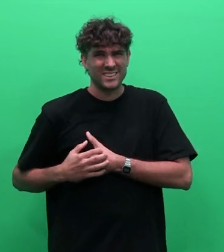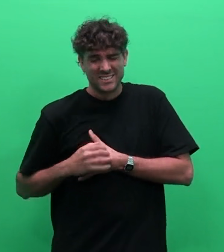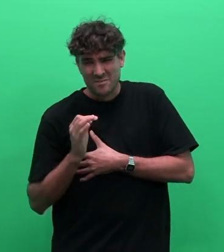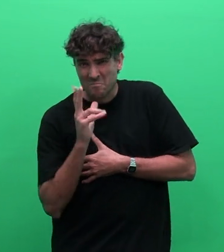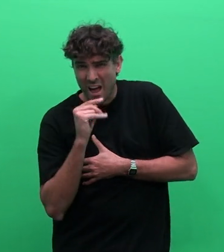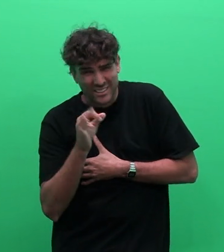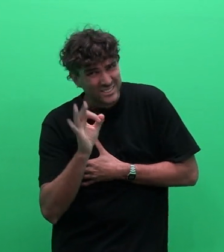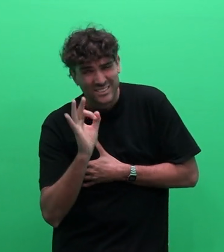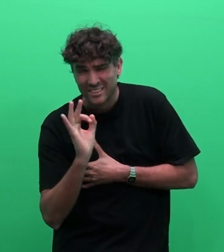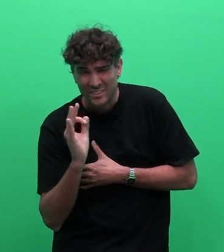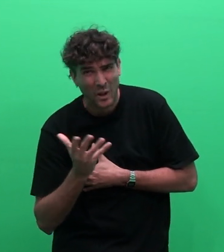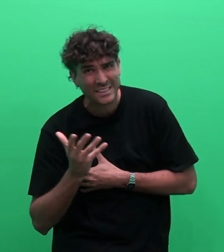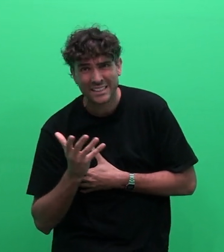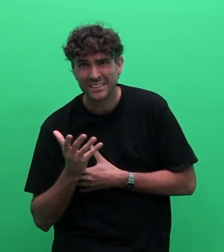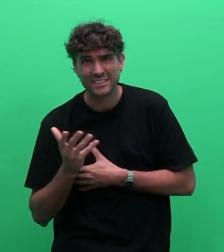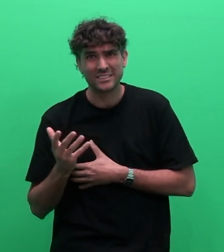Em fa molt de mal, sí, és urgent.